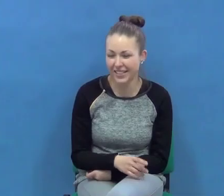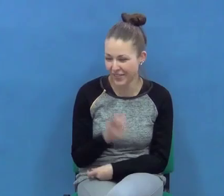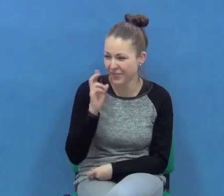Rozumiem.